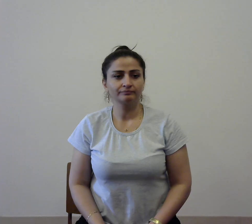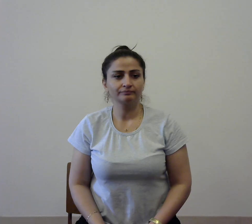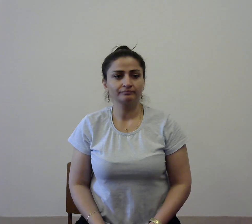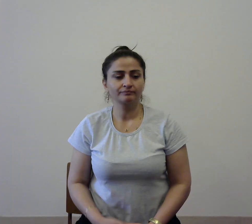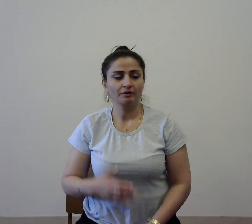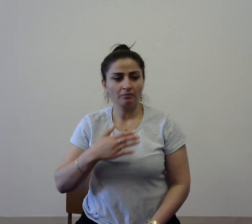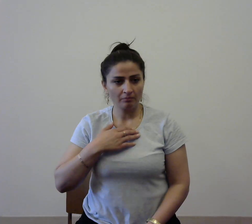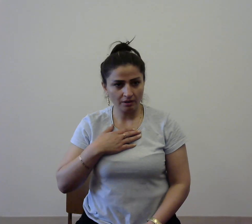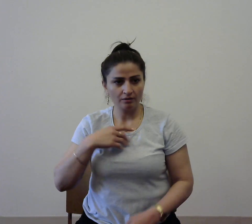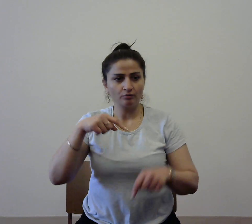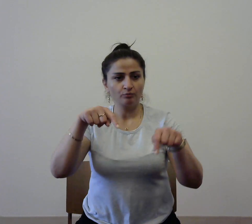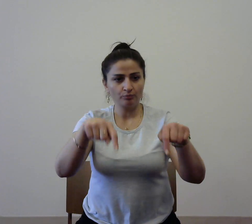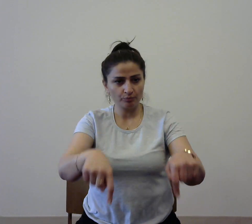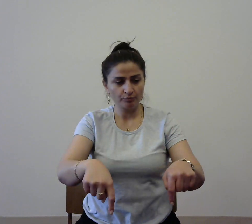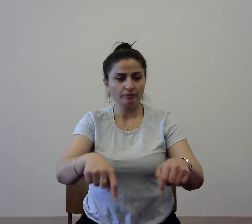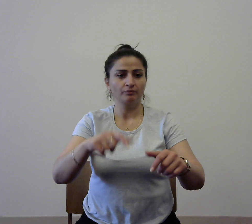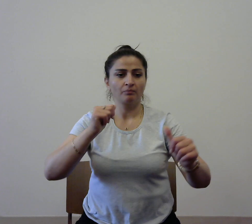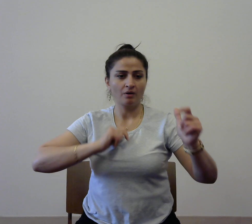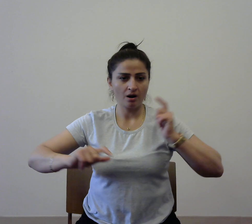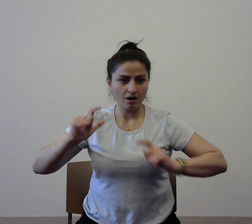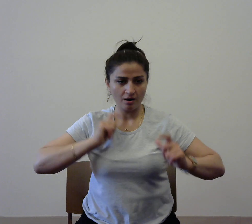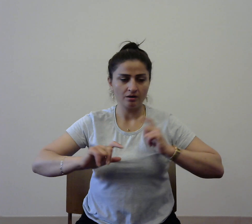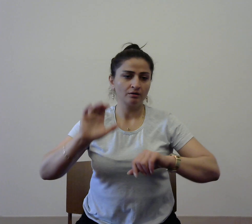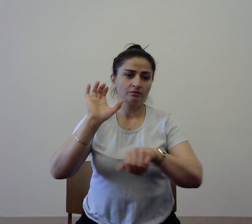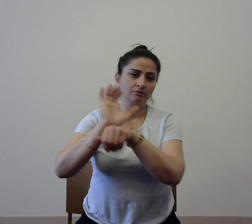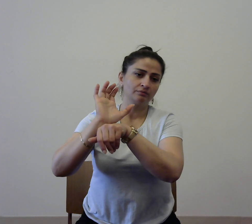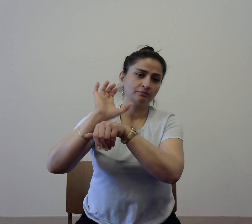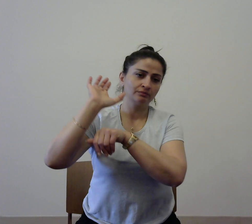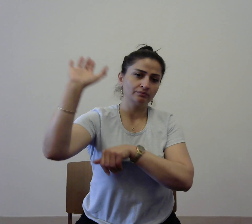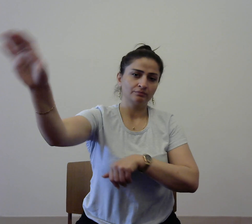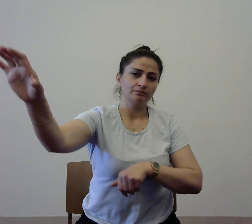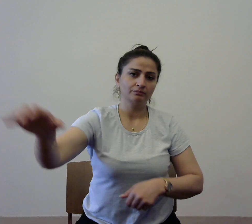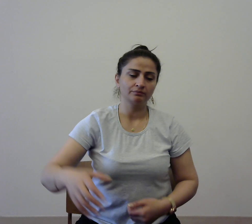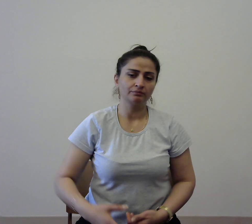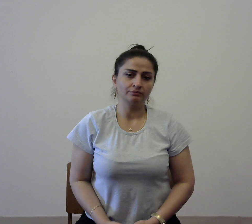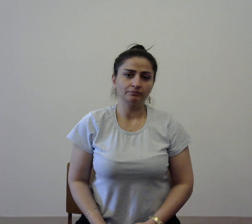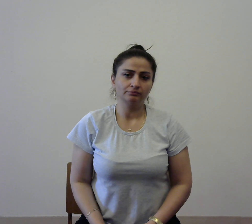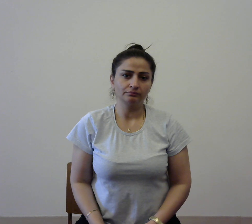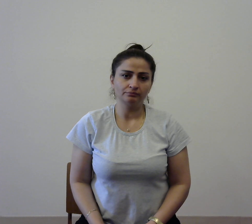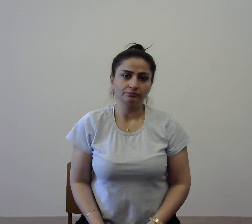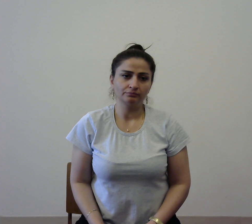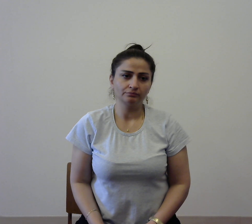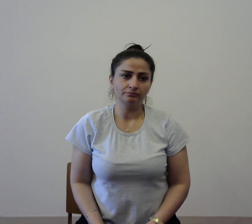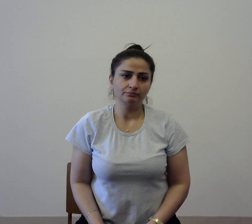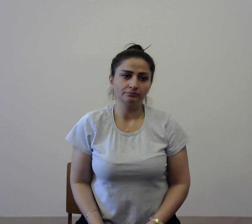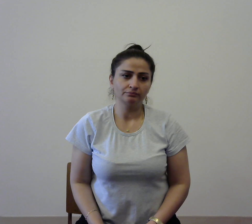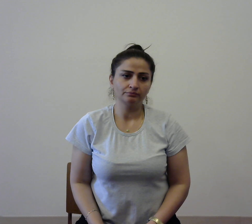Məni bura müəllim göndərib